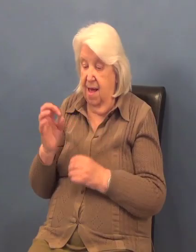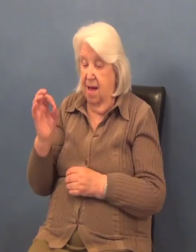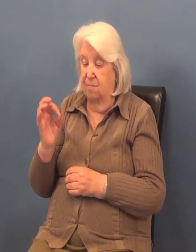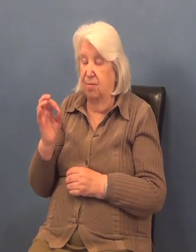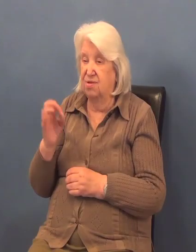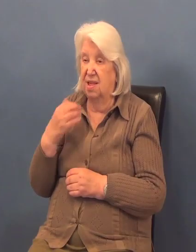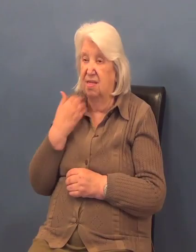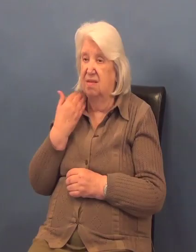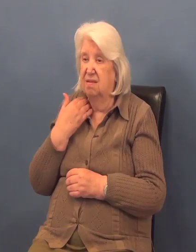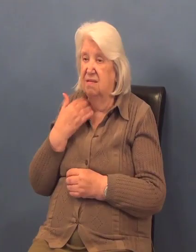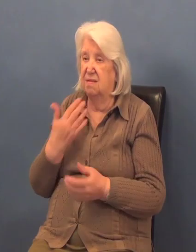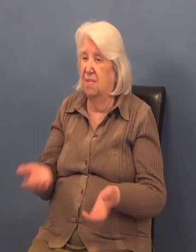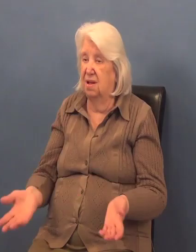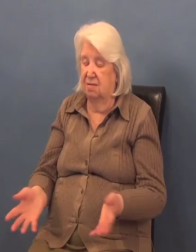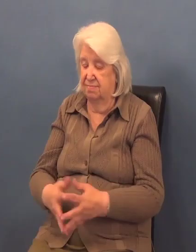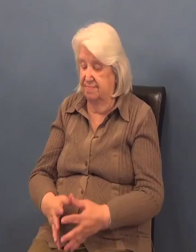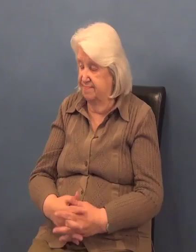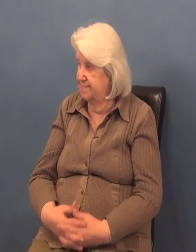Nie ma procentów, bez alkoholu.